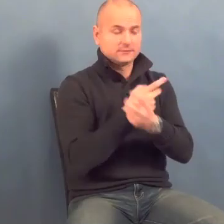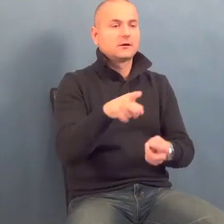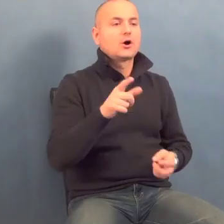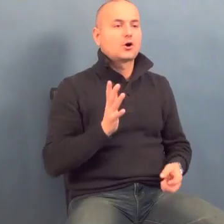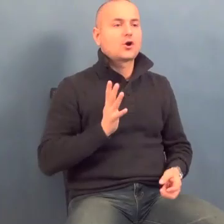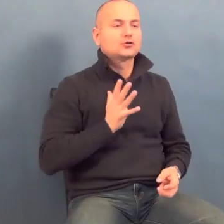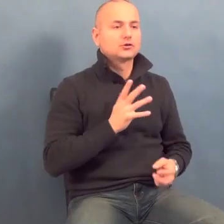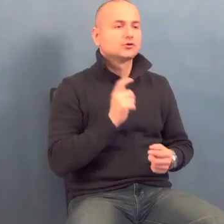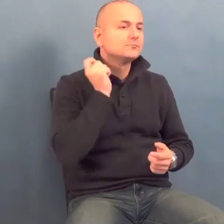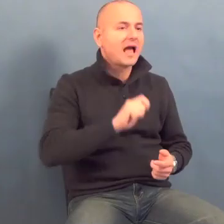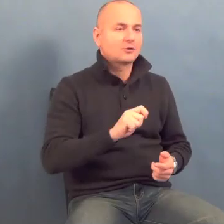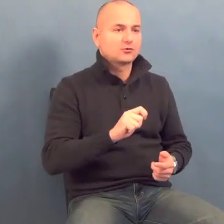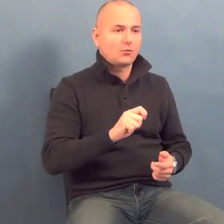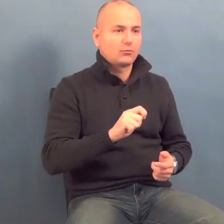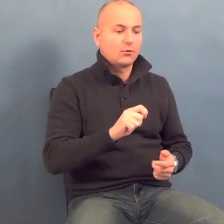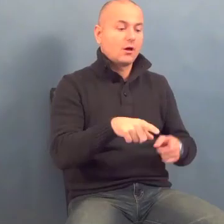Jak jest ten szkielet to grozi śmiercią.